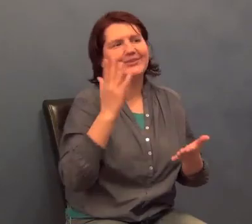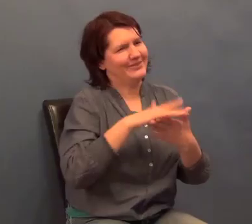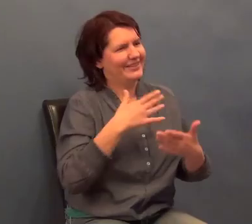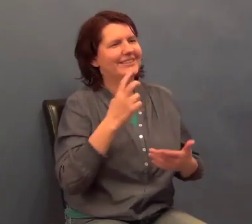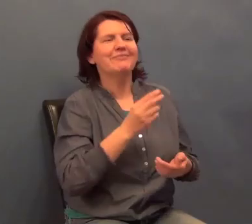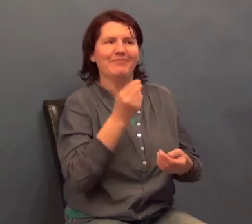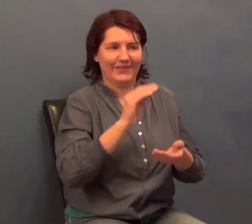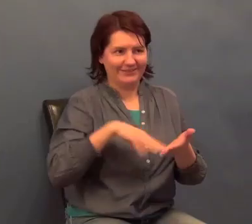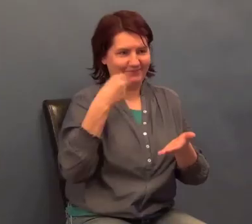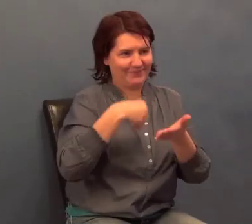Chce zapłacić.